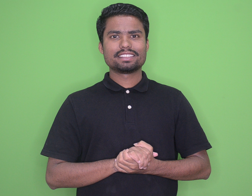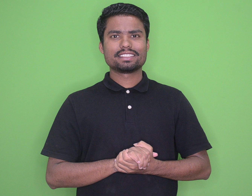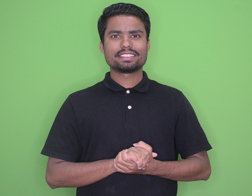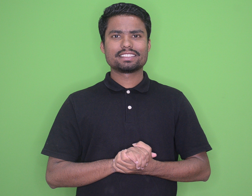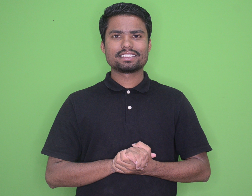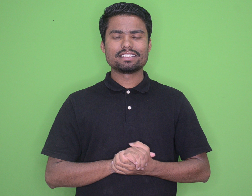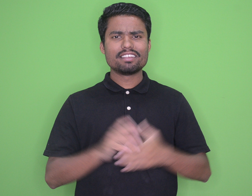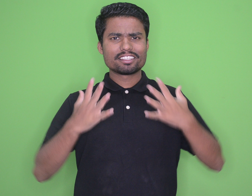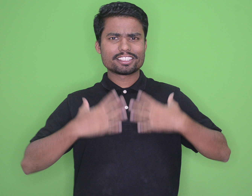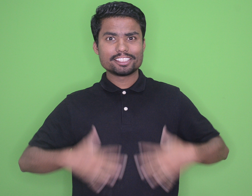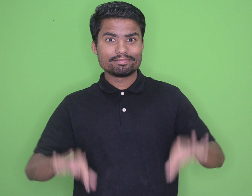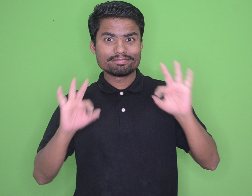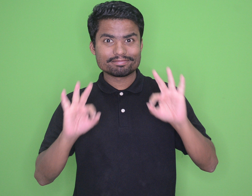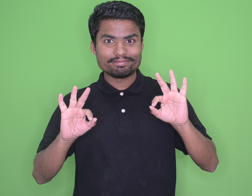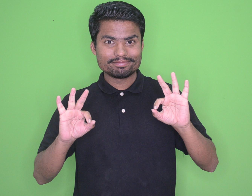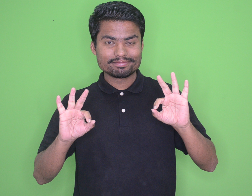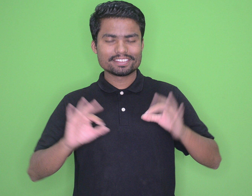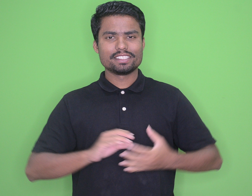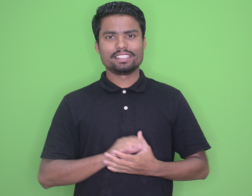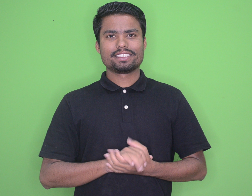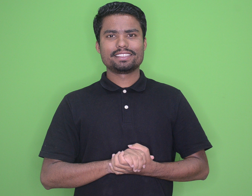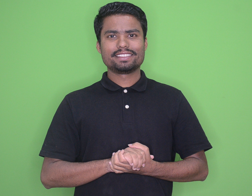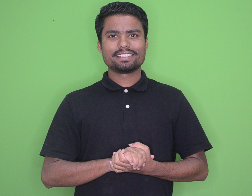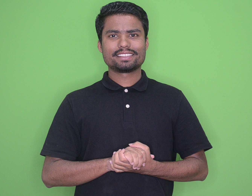hello how are you